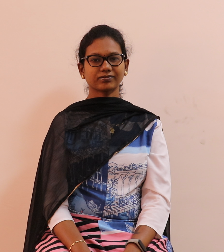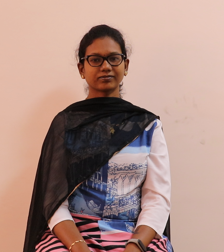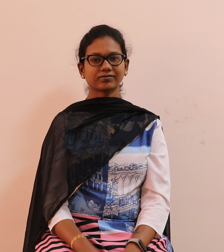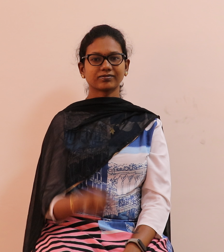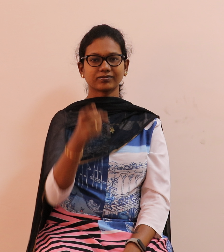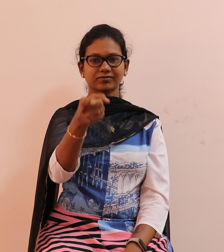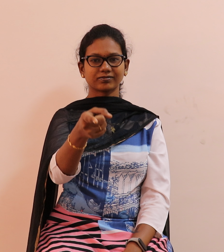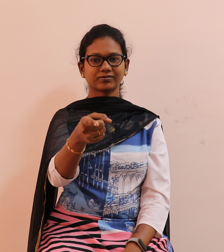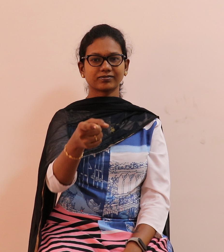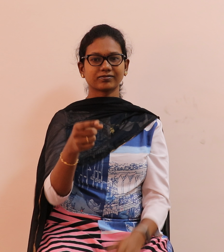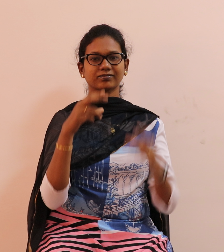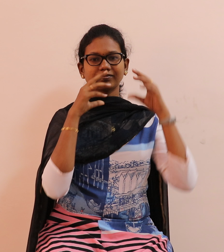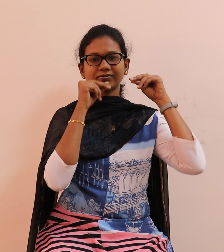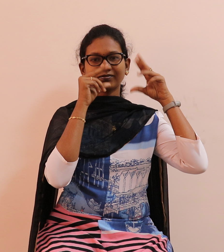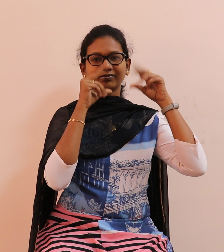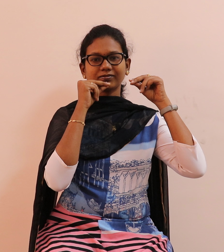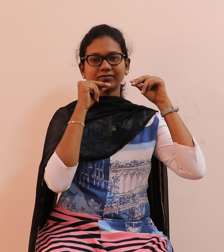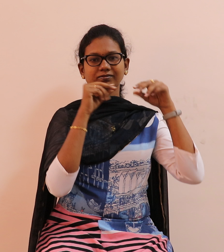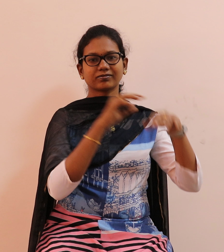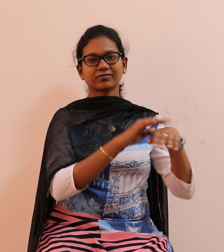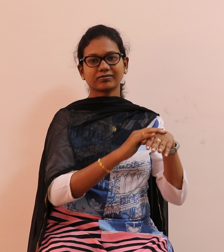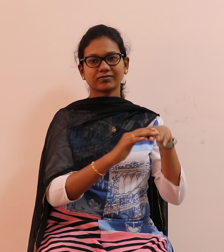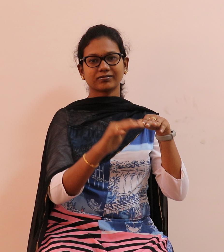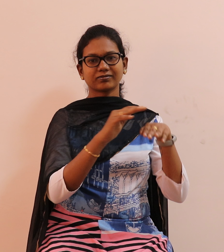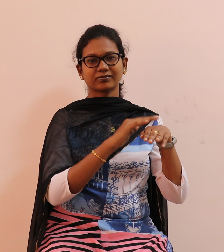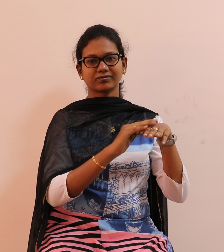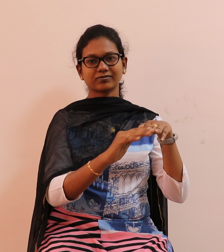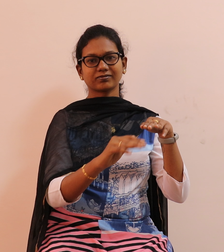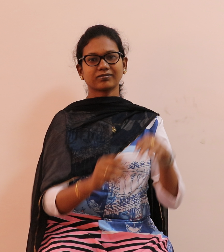could you please talk slower